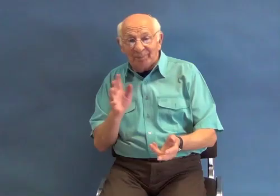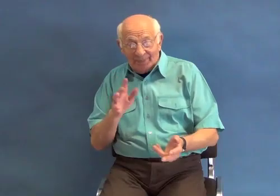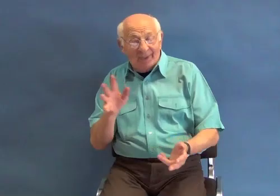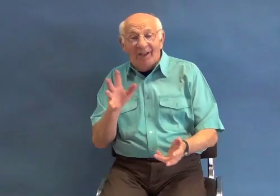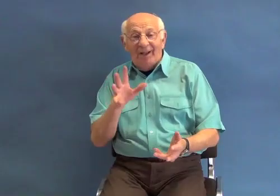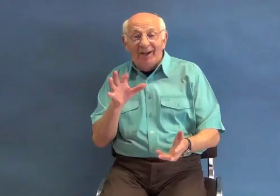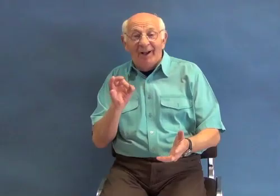Nie.